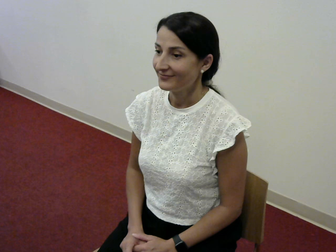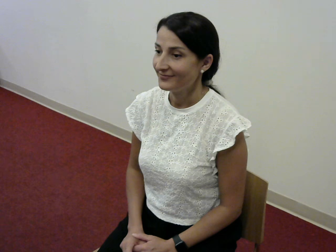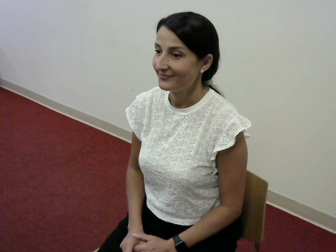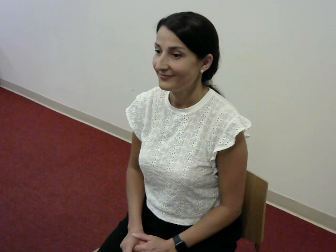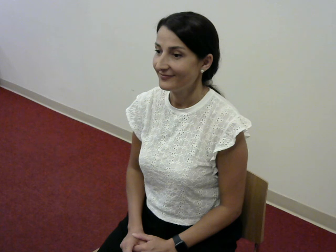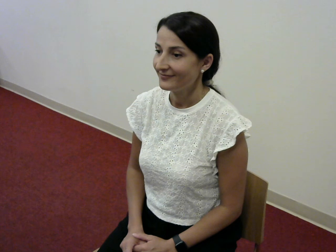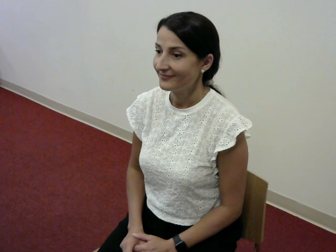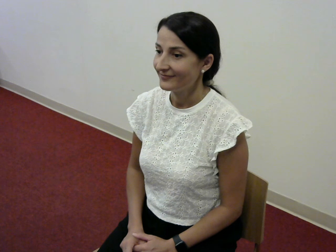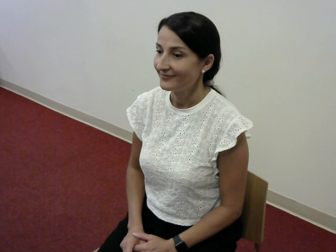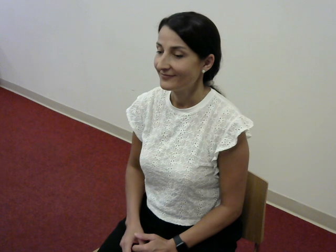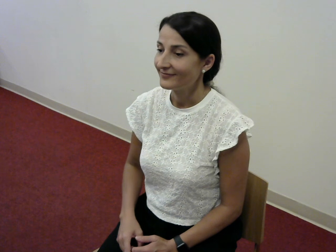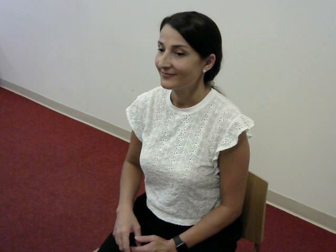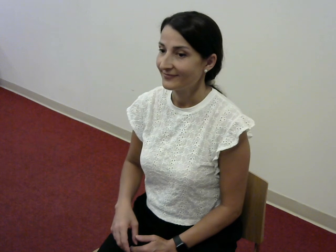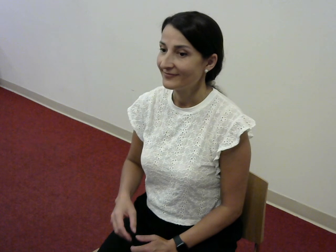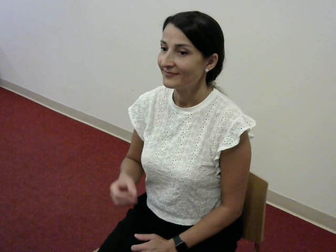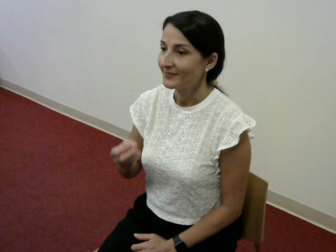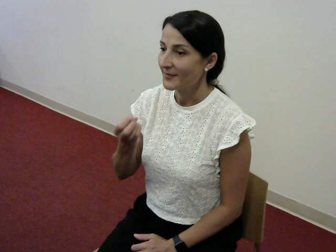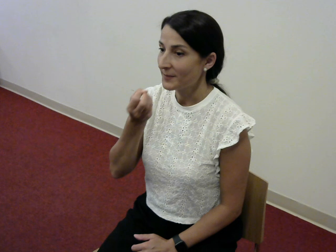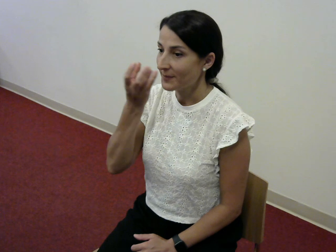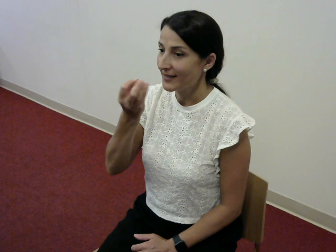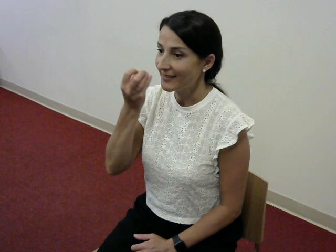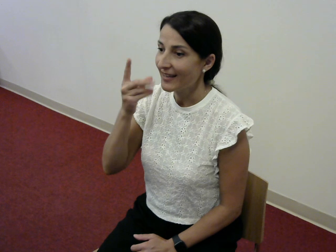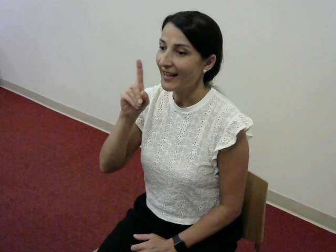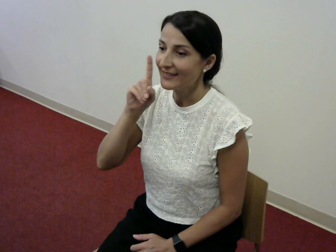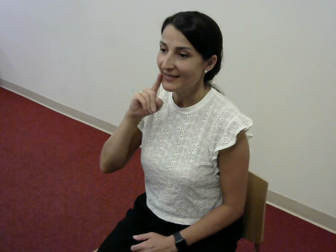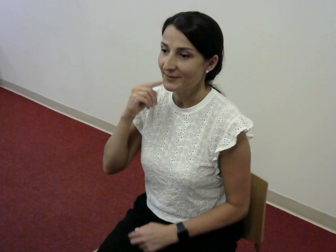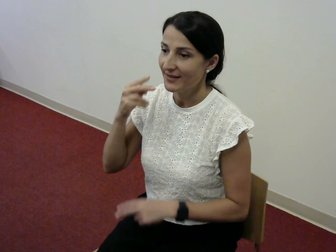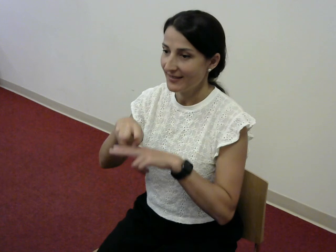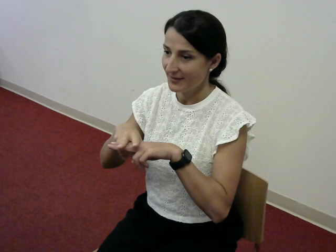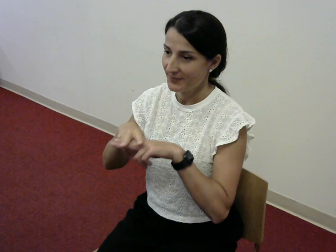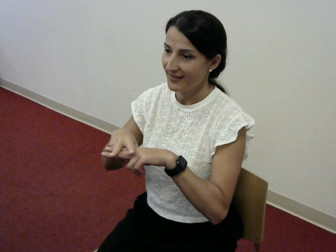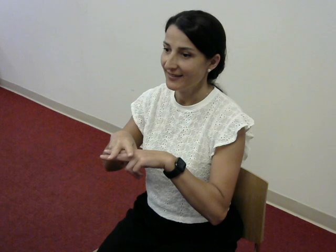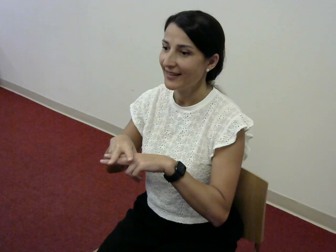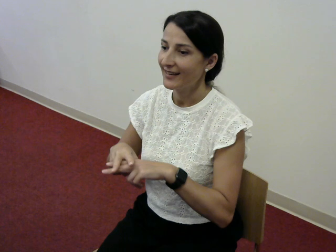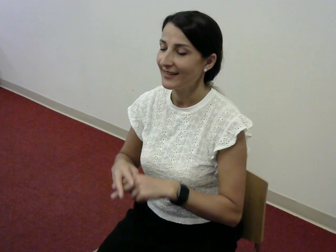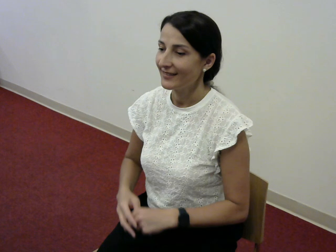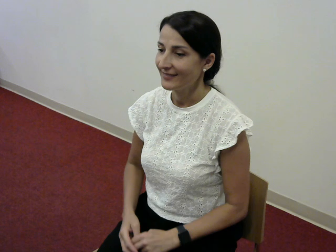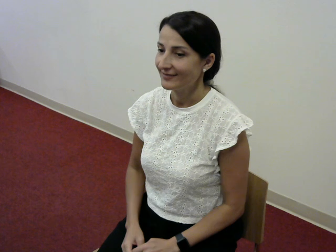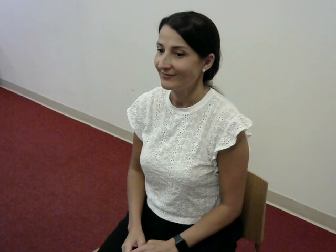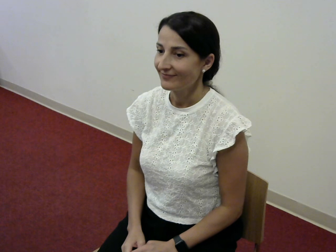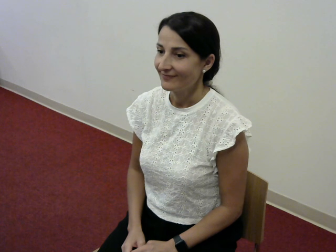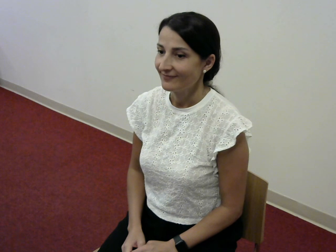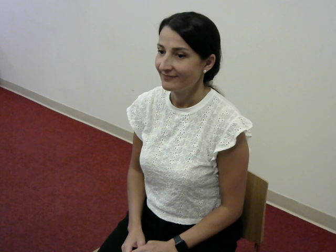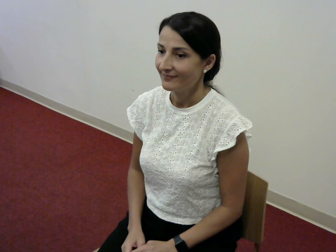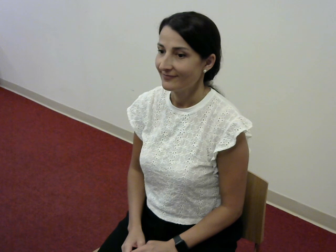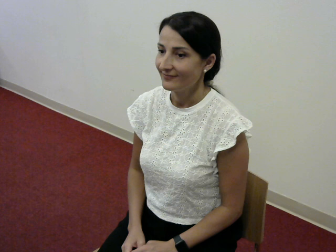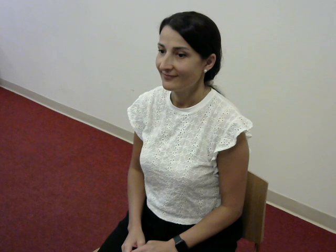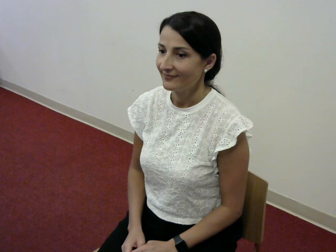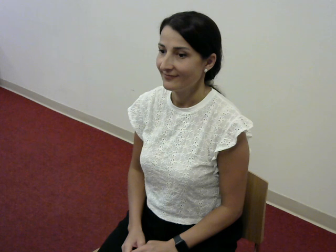Bakı Azərbaycanın paytaxtıdır